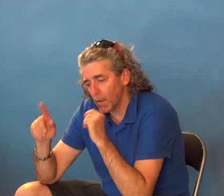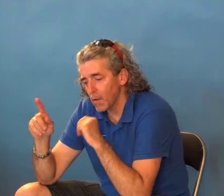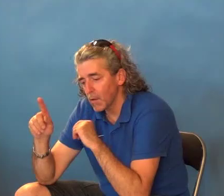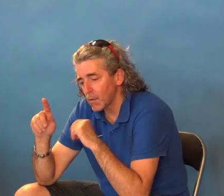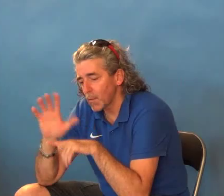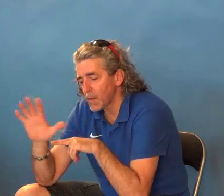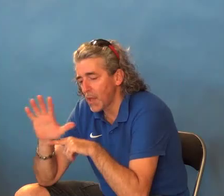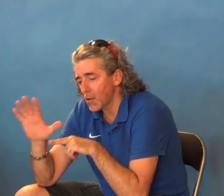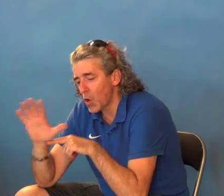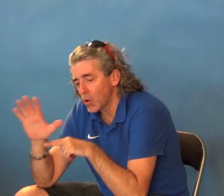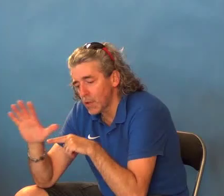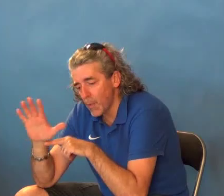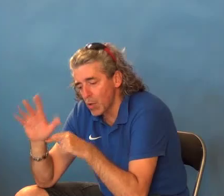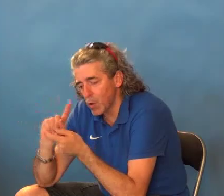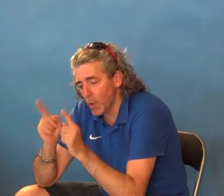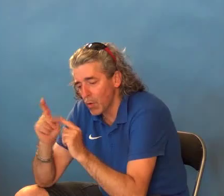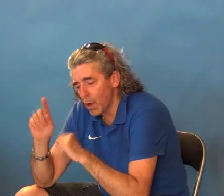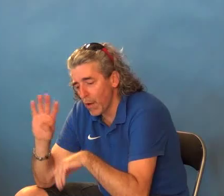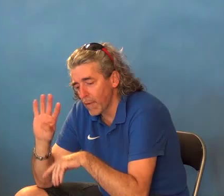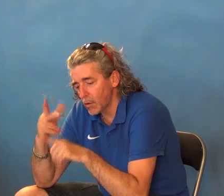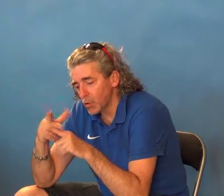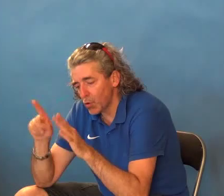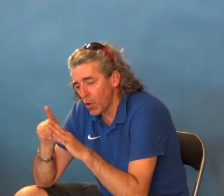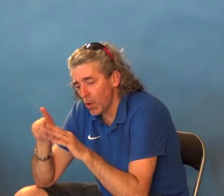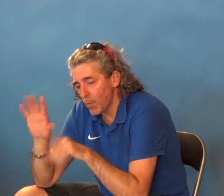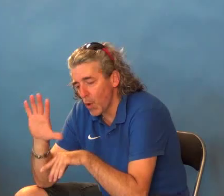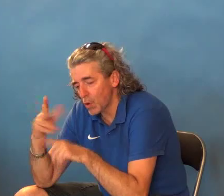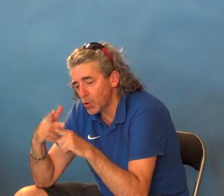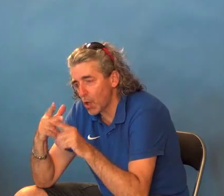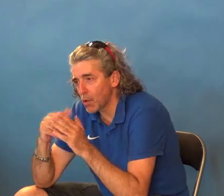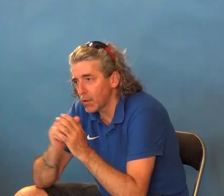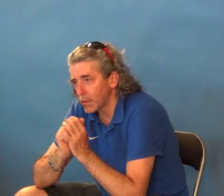Piętnastego. Spotkanie od czwartej trzydzieści do piątej trzydzieści.